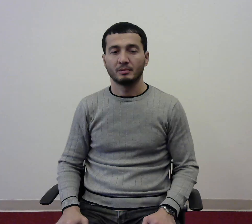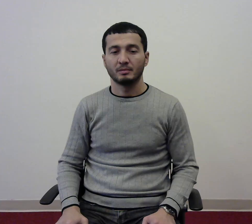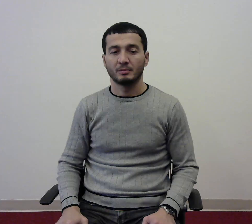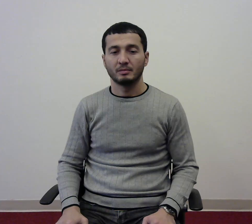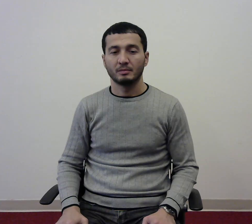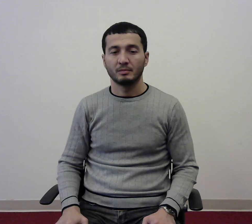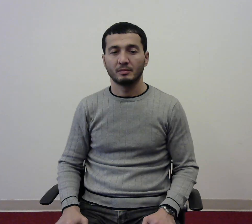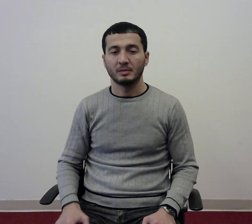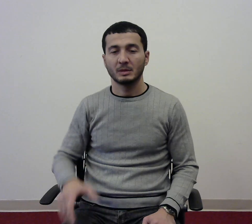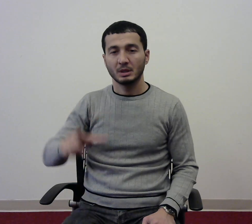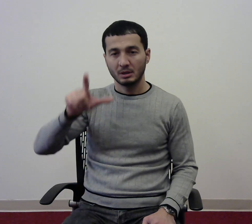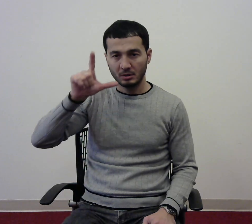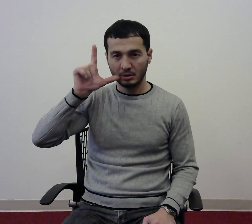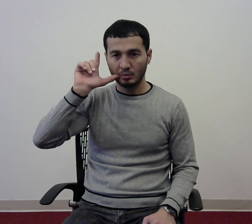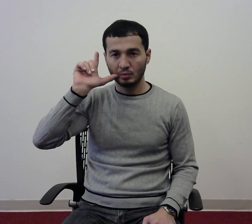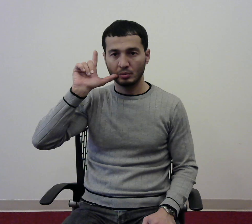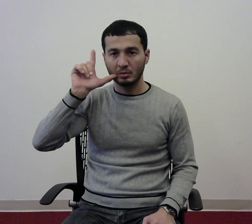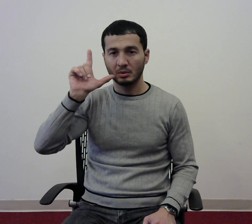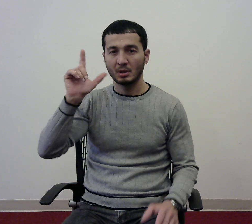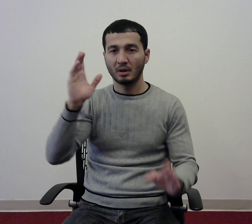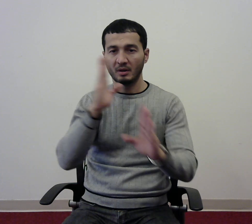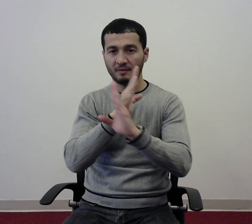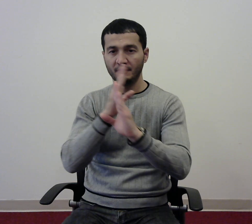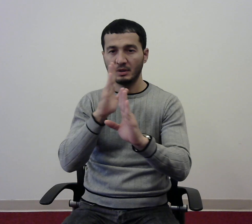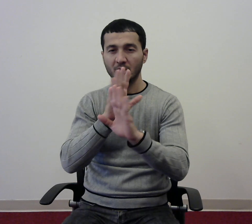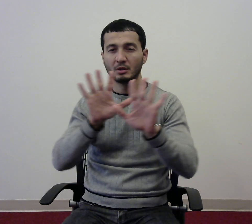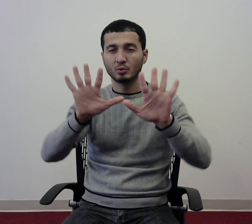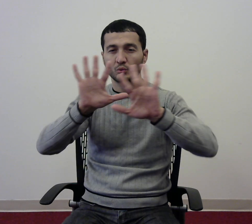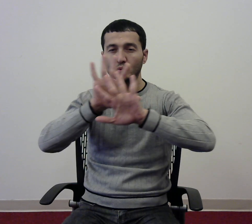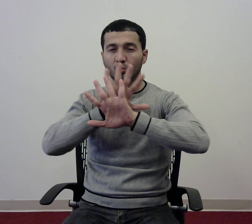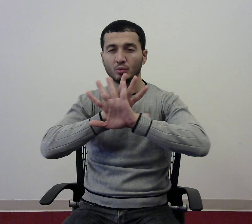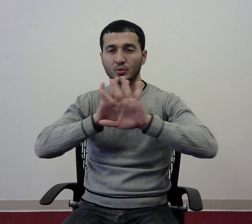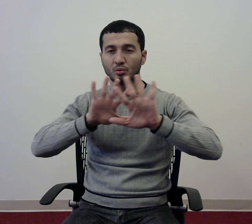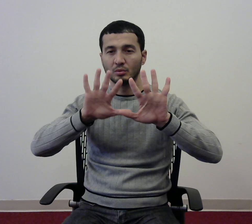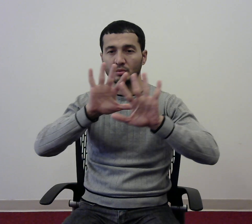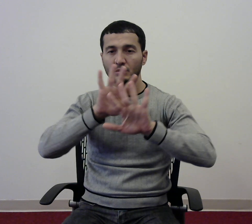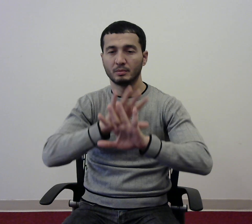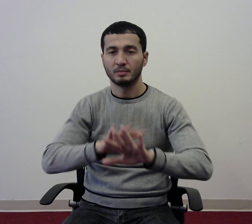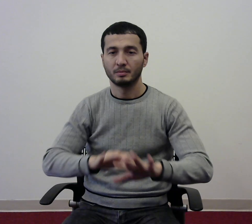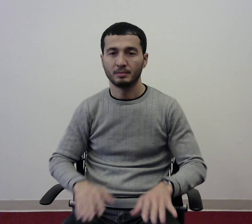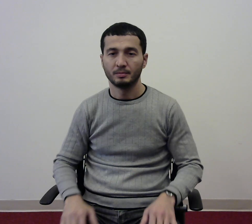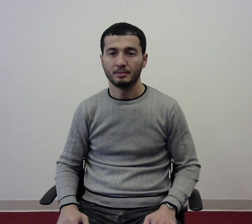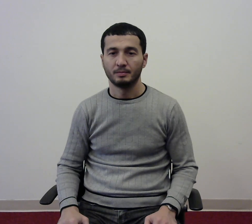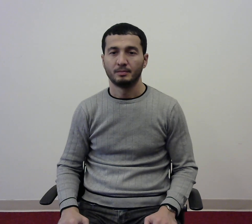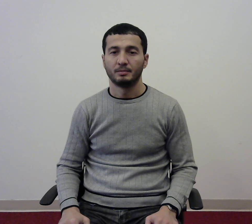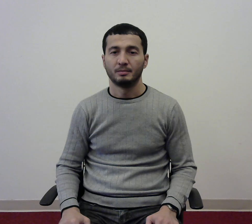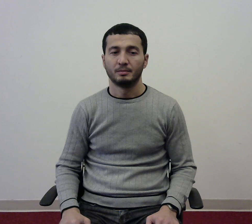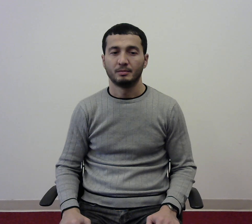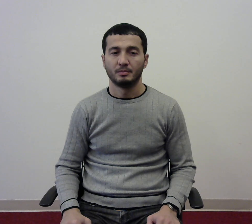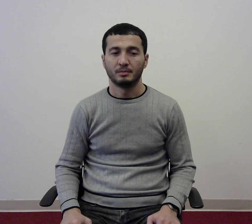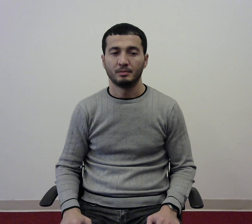Srağagün hava dumanlı idi